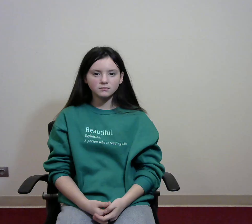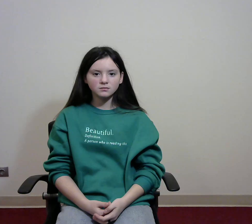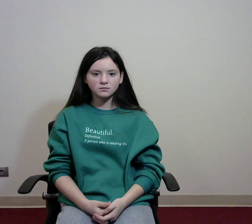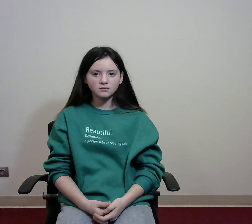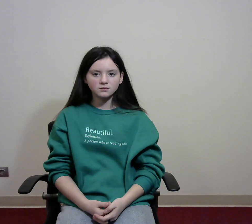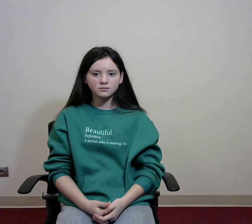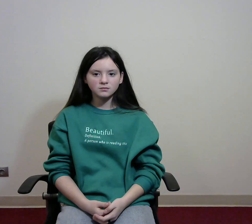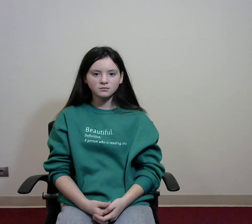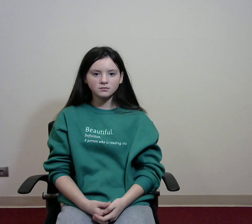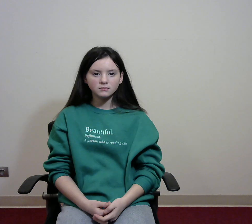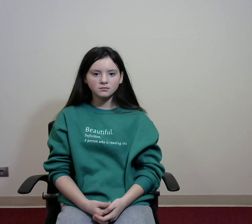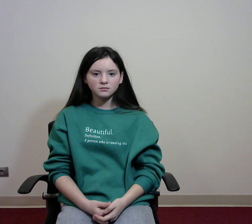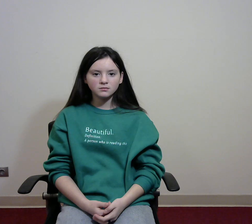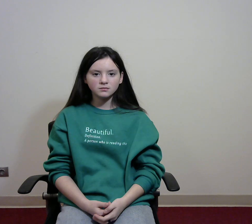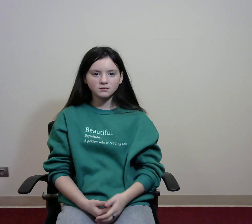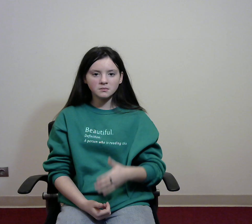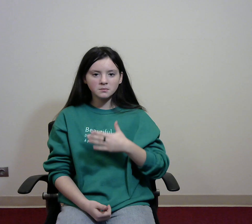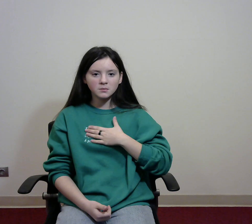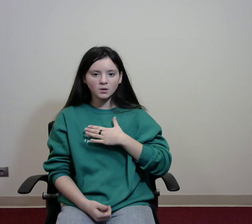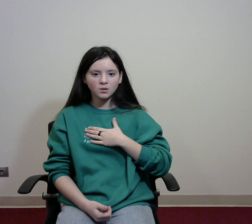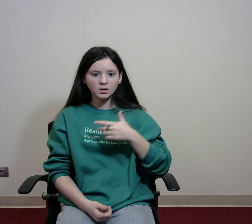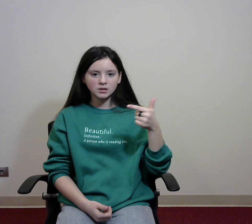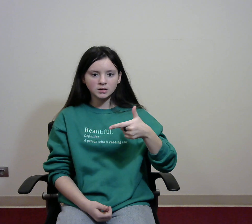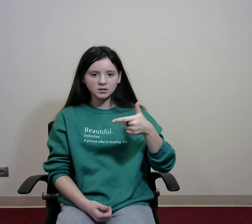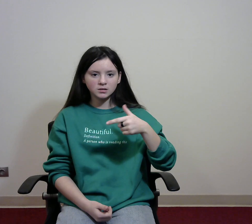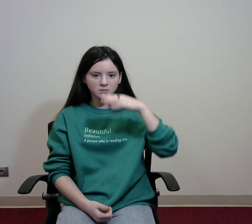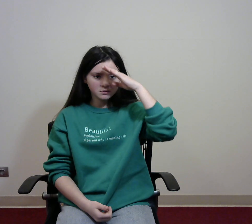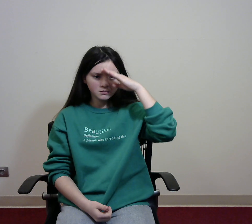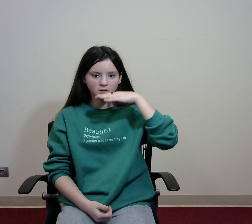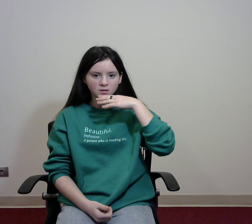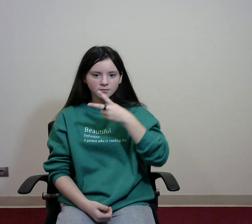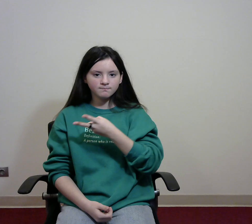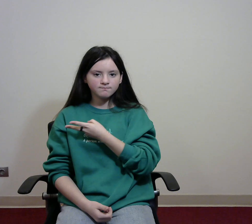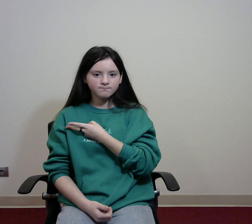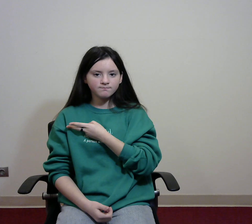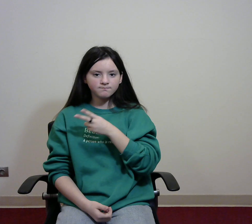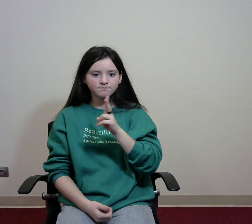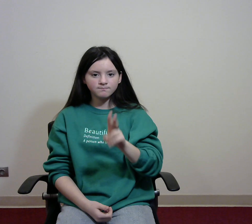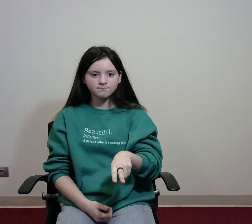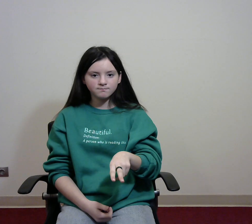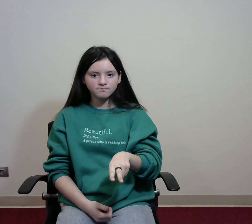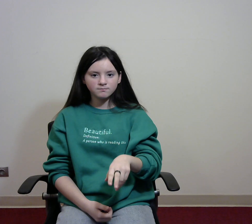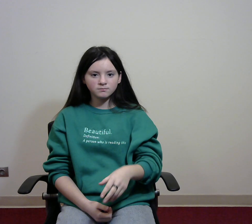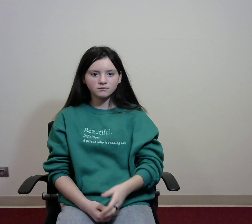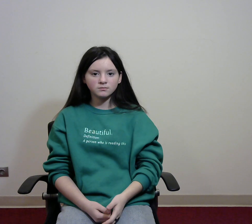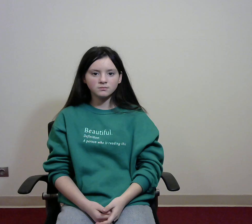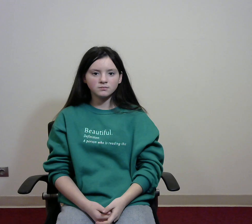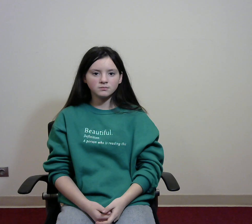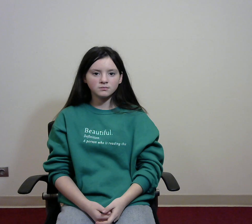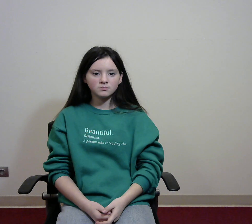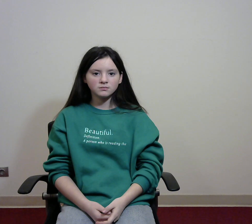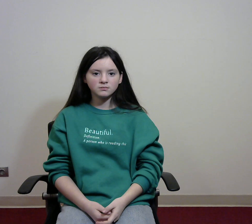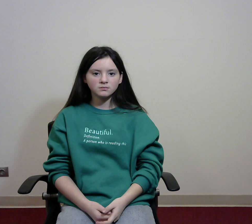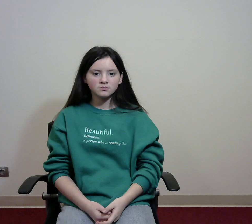Mənim qayınatam rəhmətə gedib